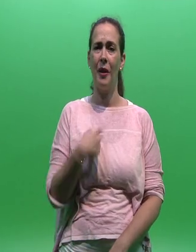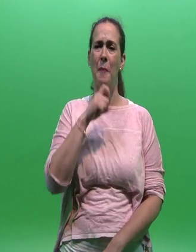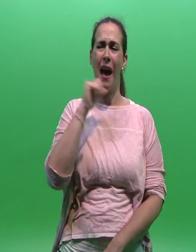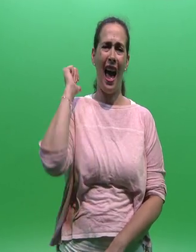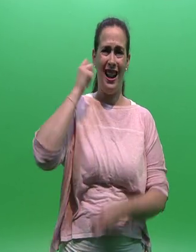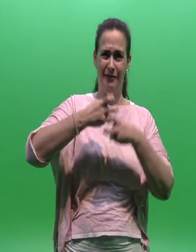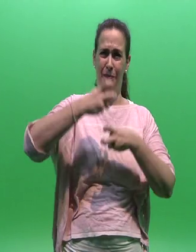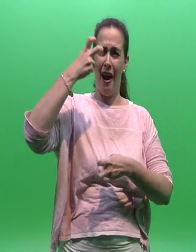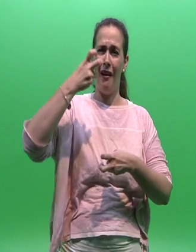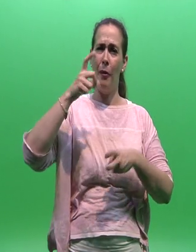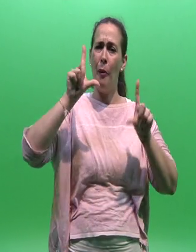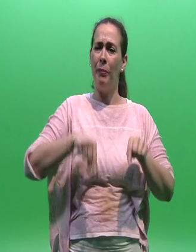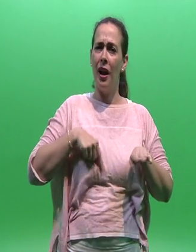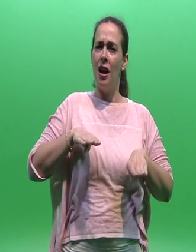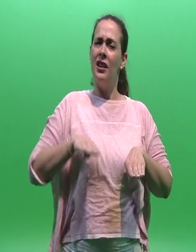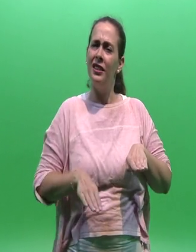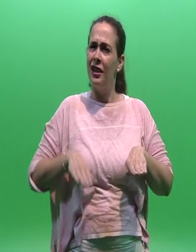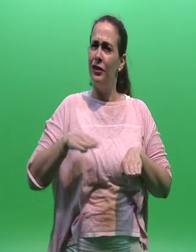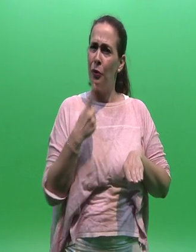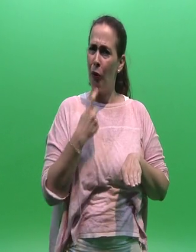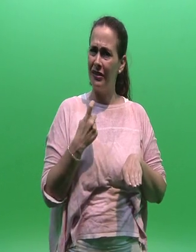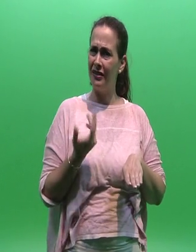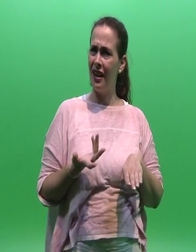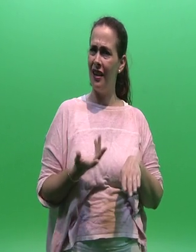Em fa mal la columna i els peus, vaig coixa, em costa caminar.